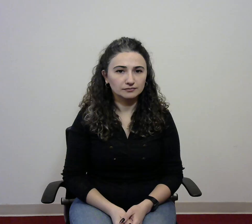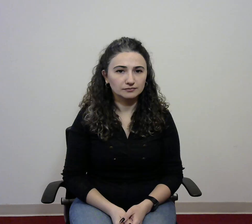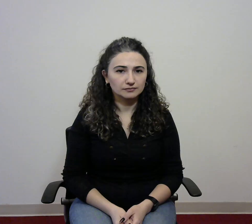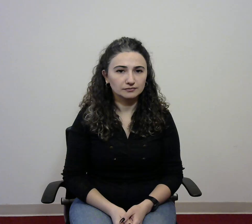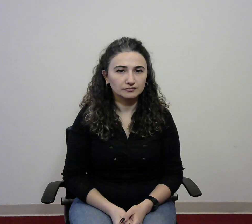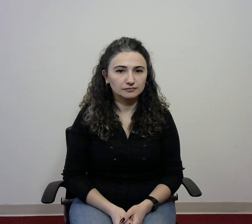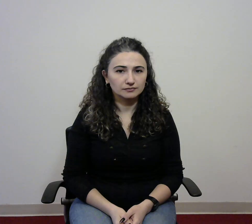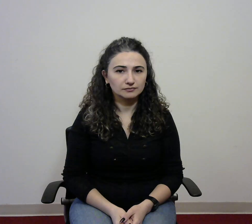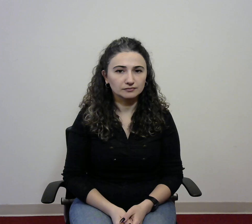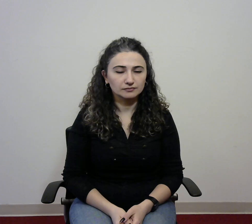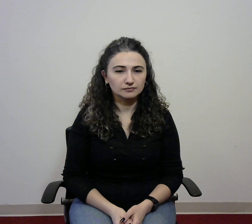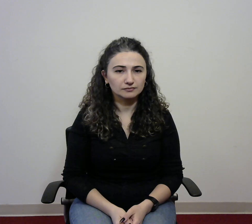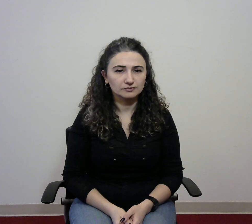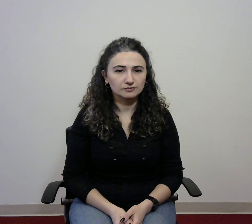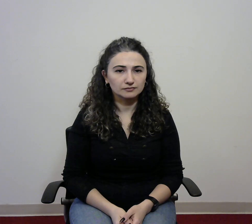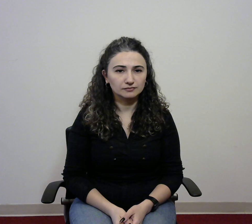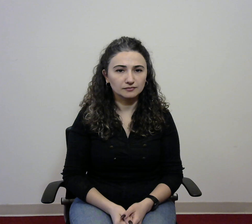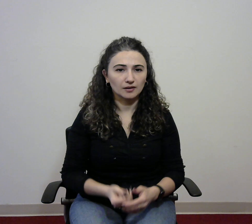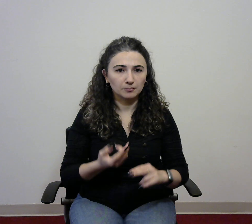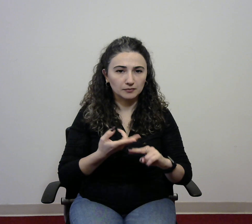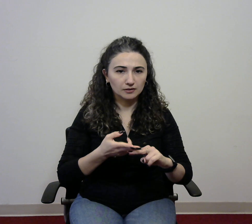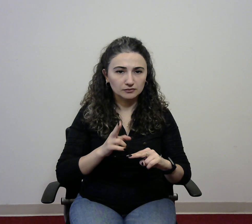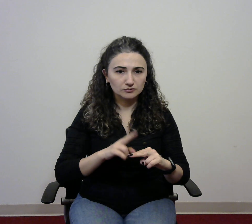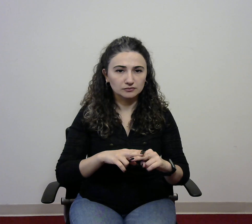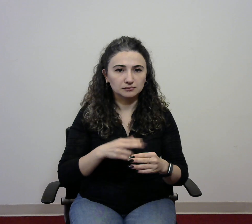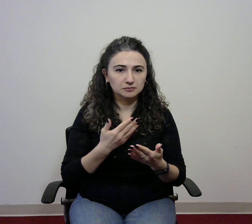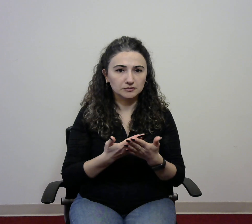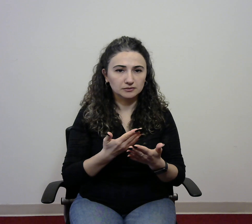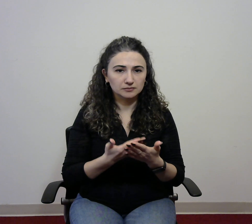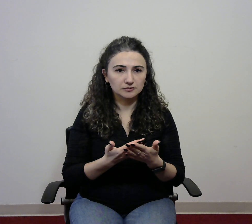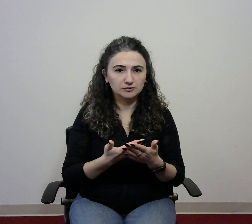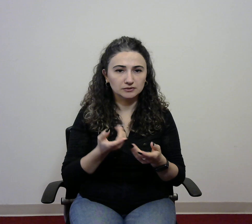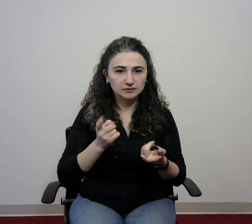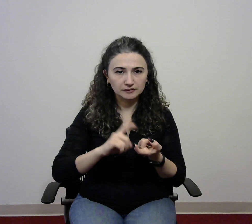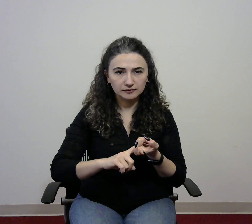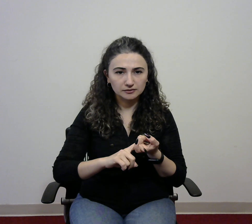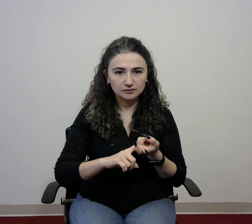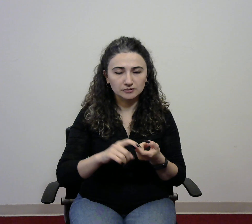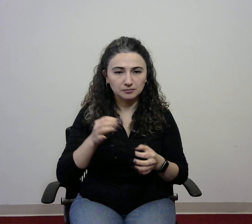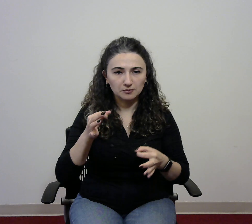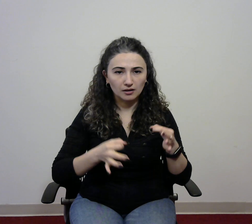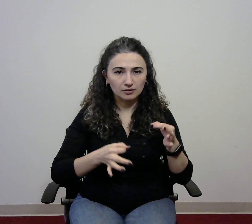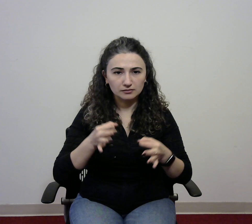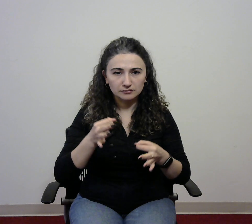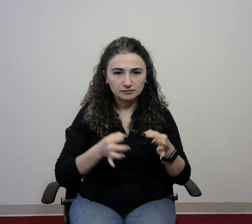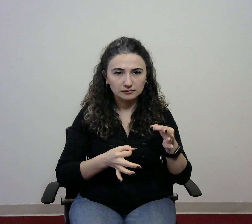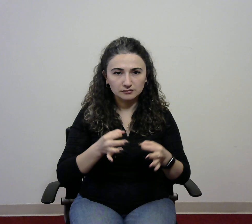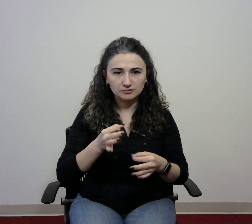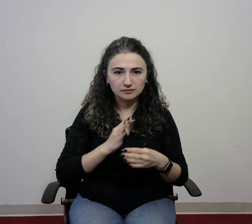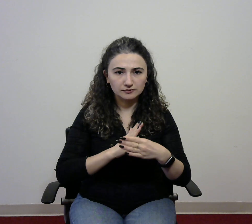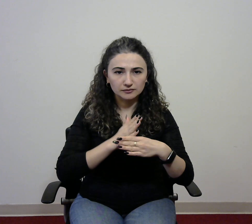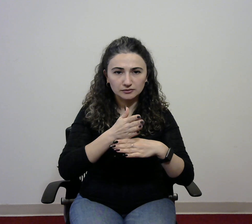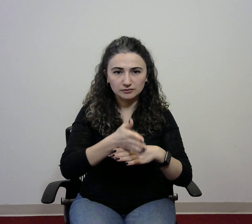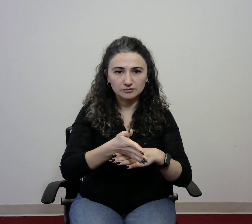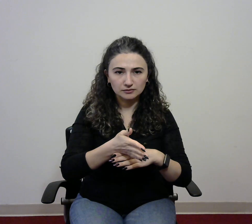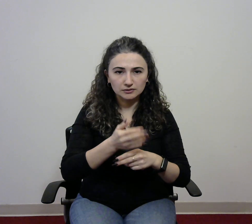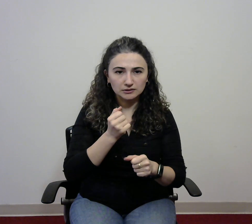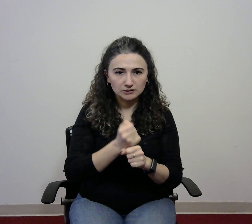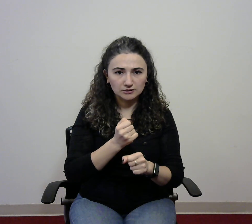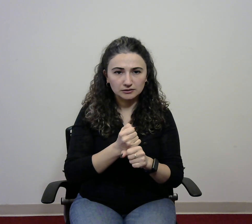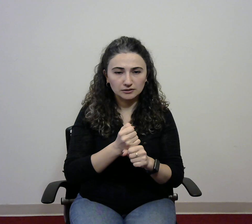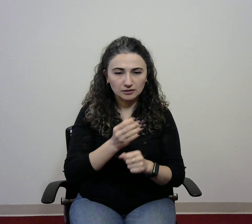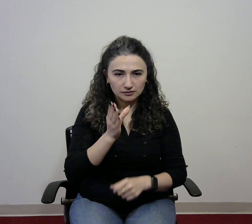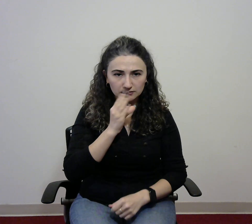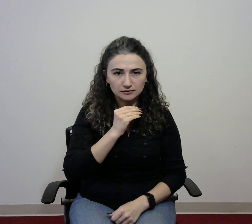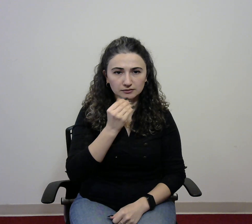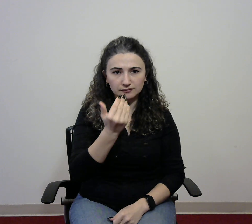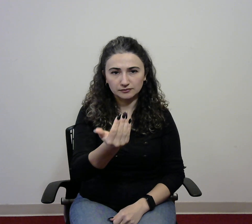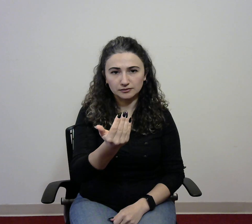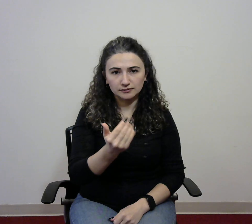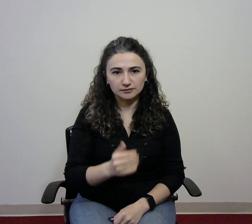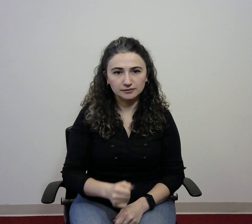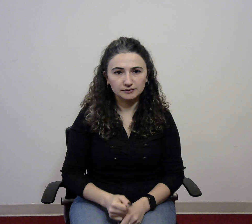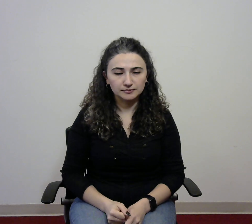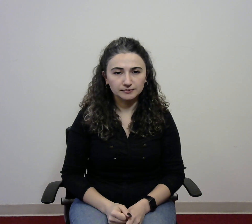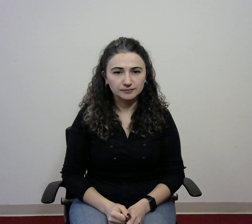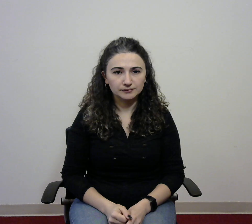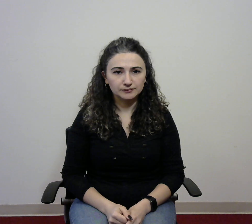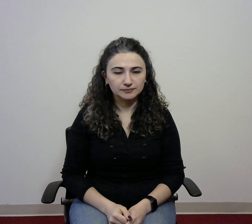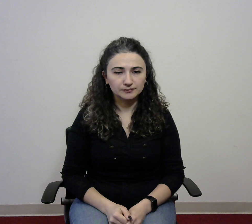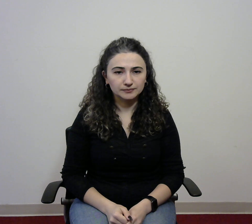Bu məsələ ilə bağlı məhkəməyə müraciət edə bilərsiniz